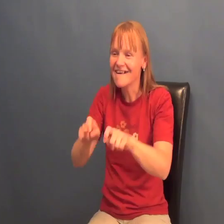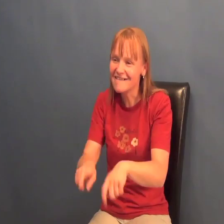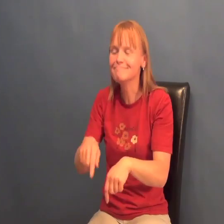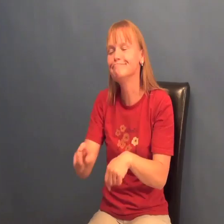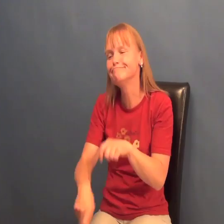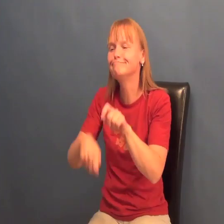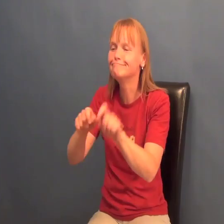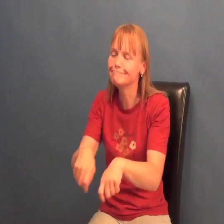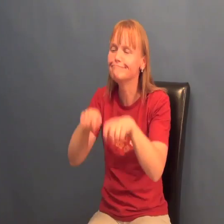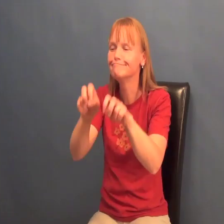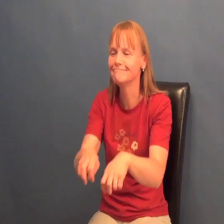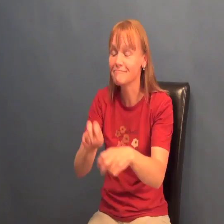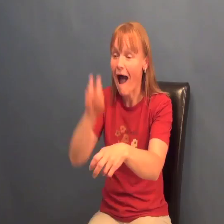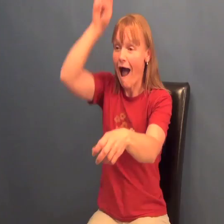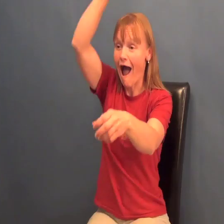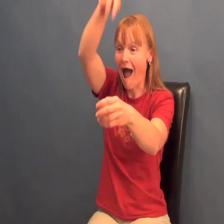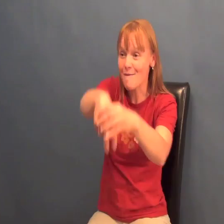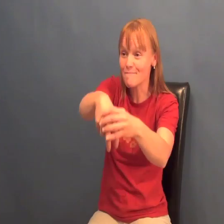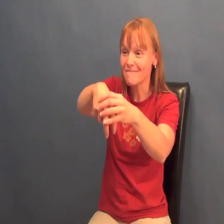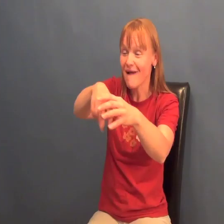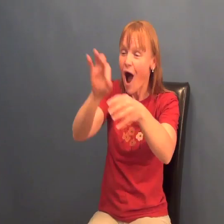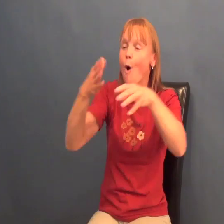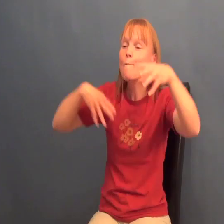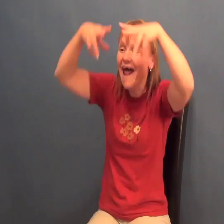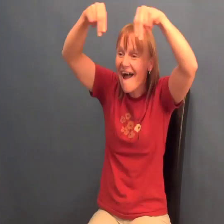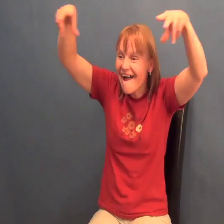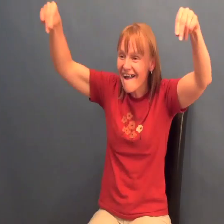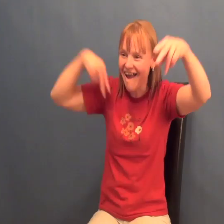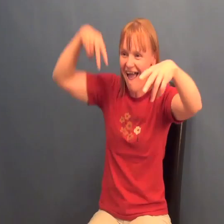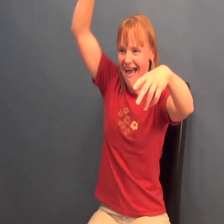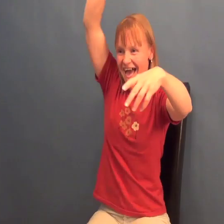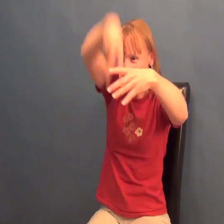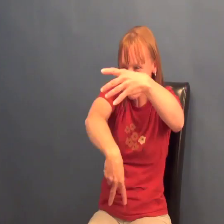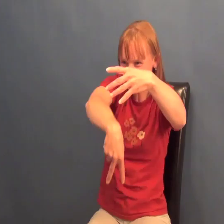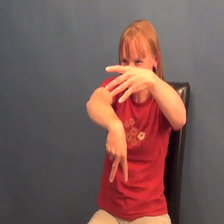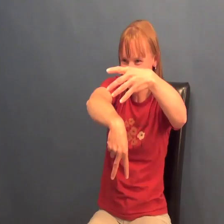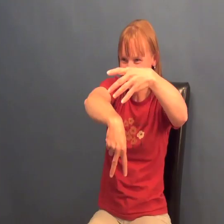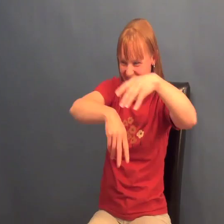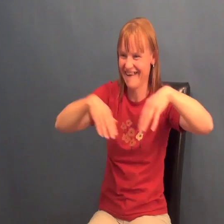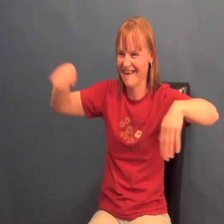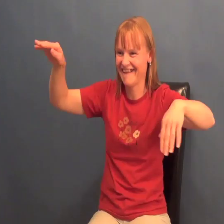Skakał, skakał i wskoczył do ubrania, które wisiała na sznurze.